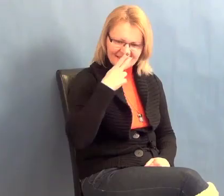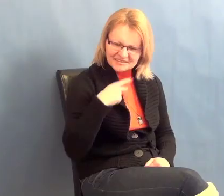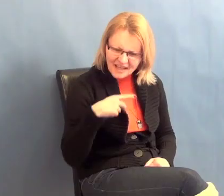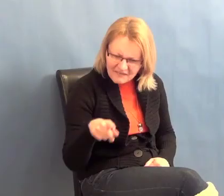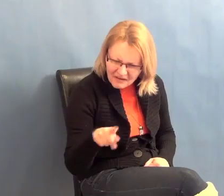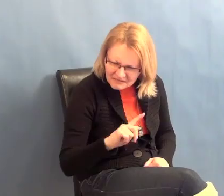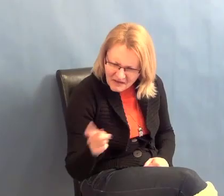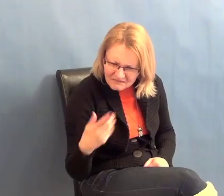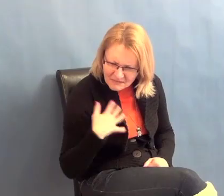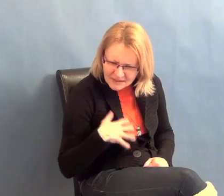Nie wolno kąpać.